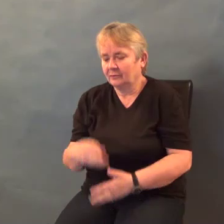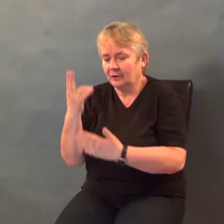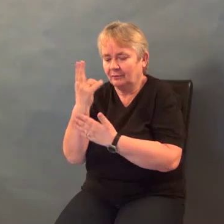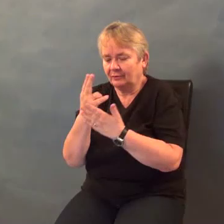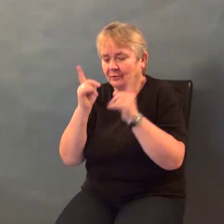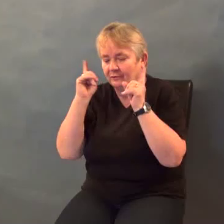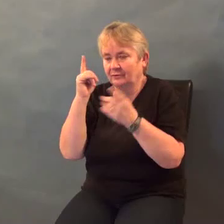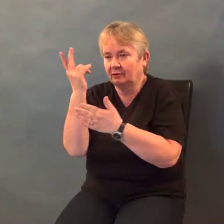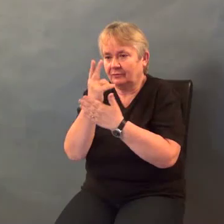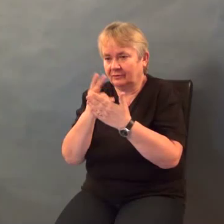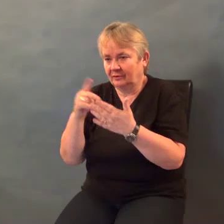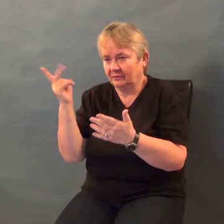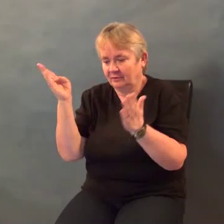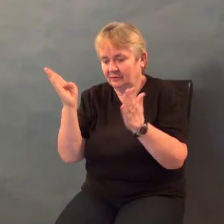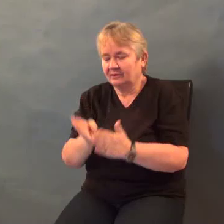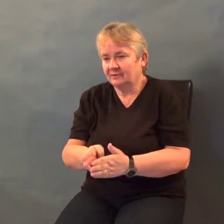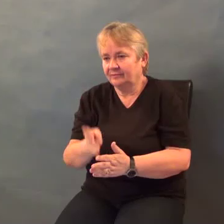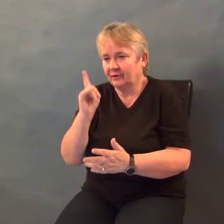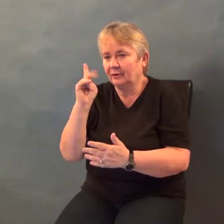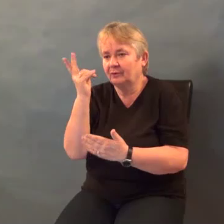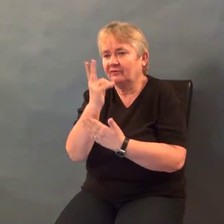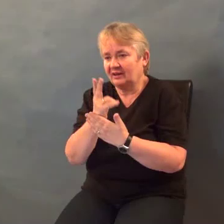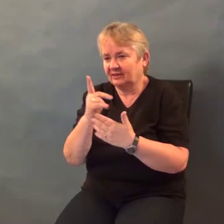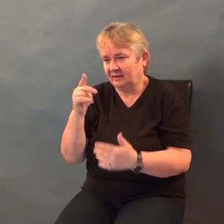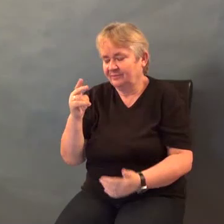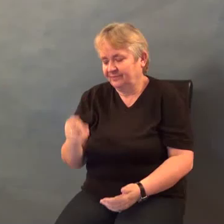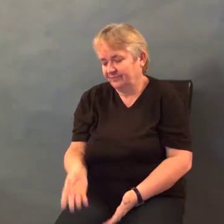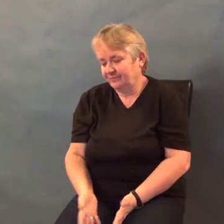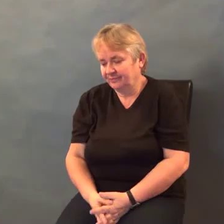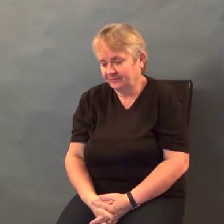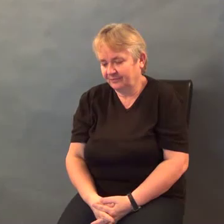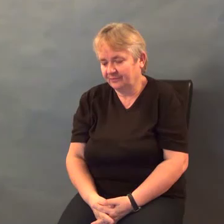Trzeba uważać, ponieważ można się utopić w głębokim rowie.